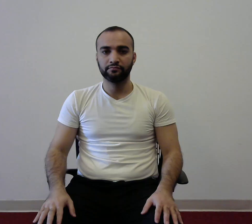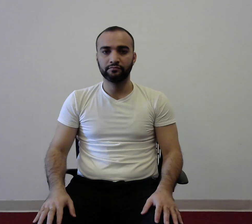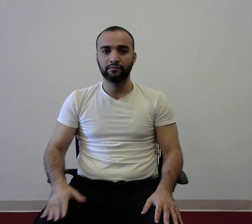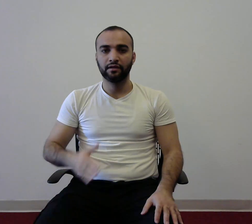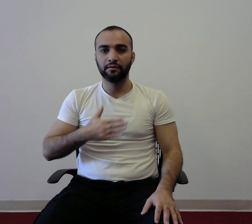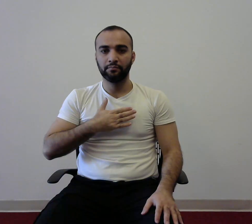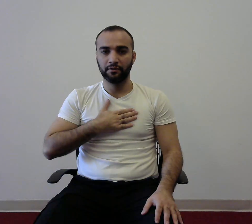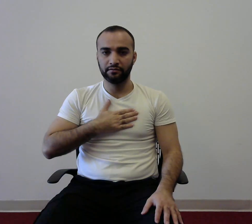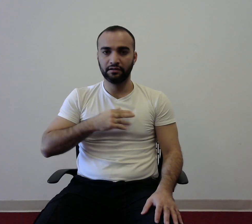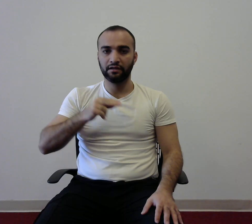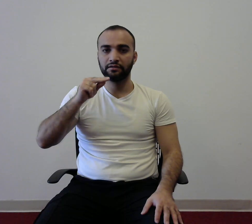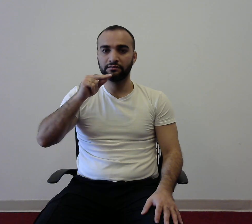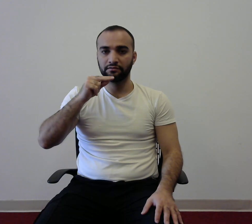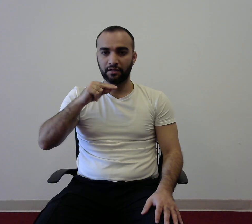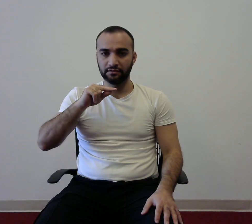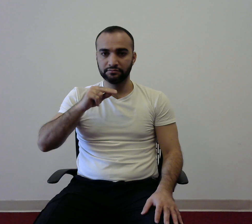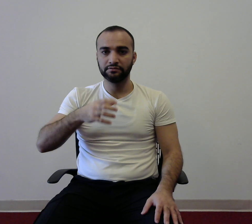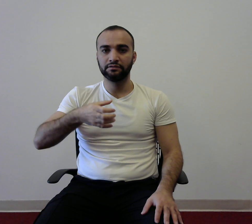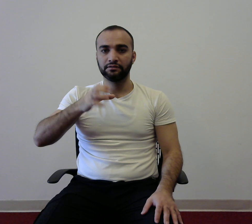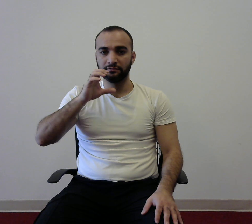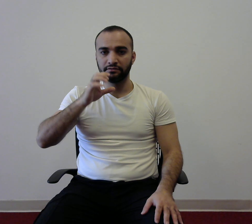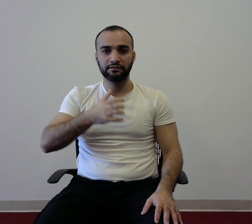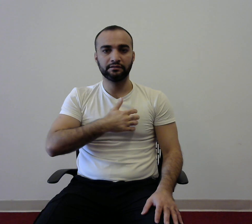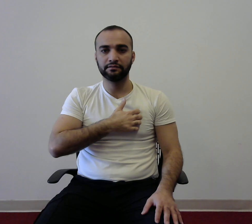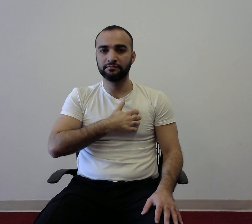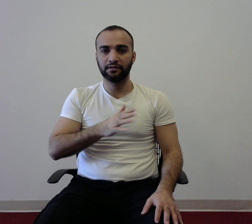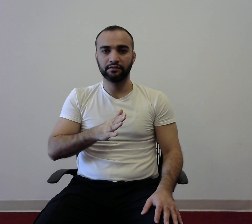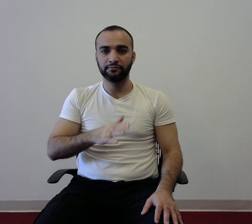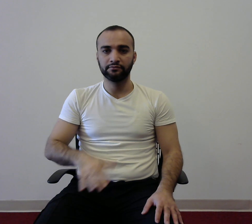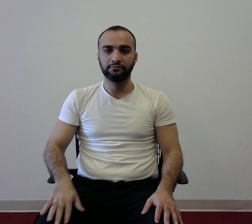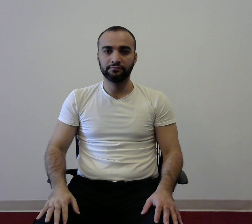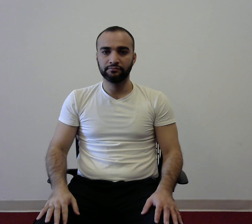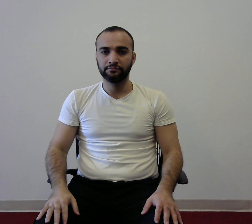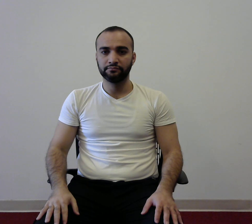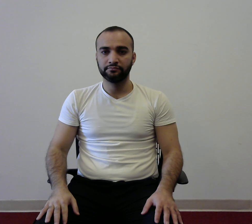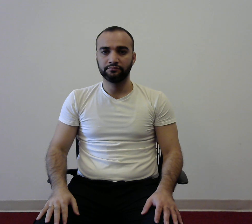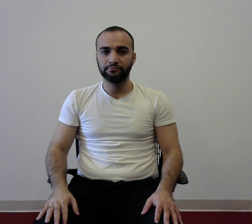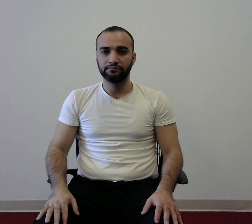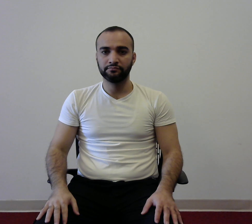Mən çay içmək istəmirəm